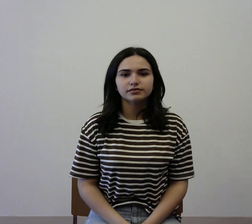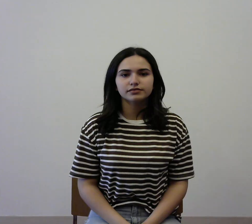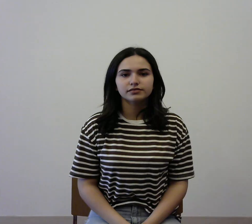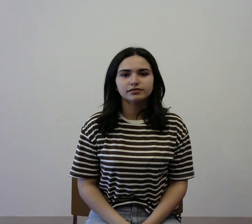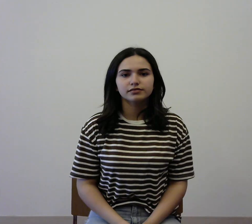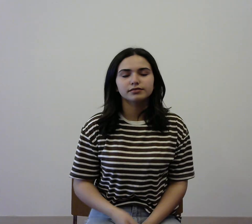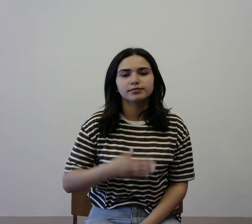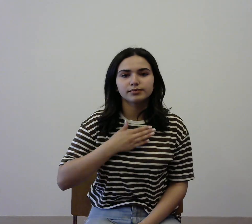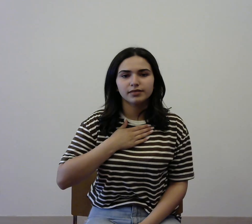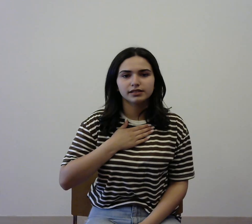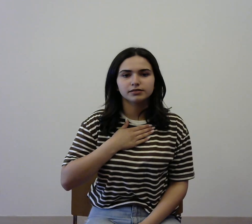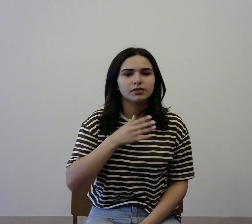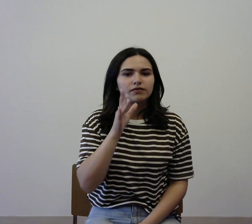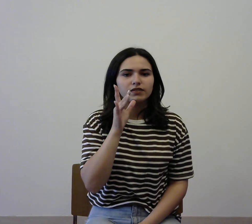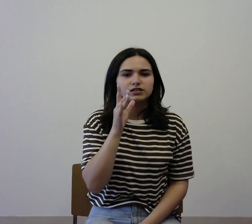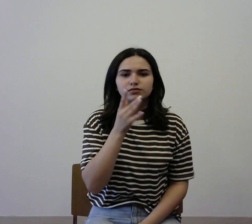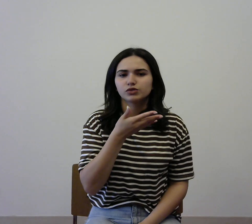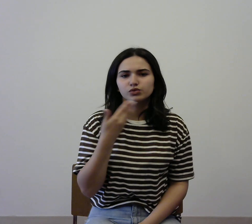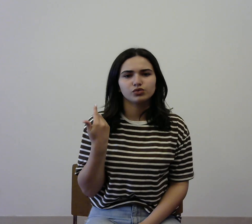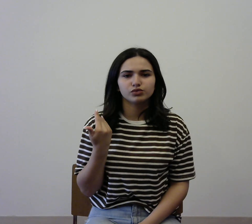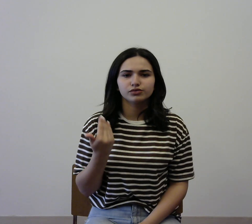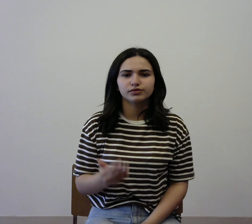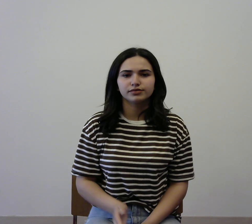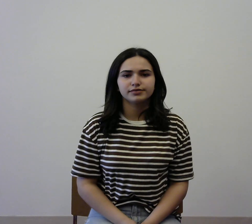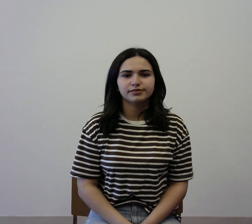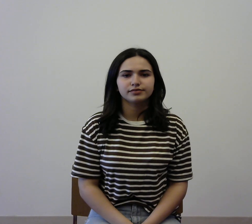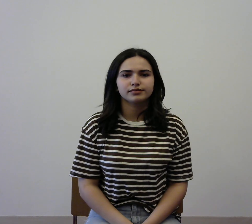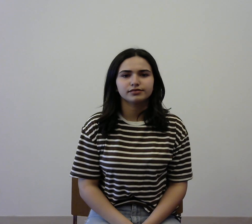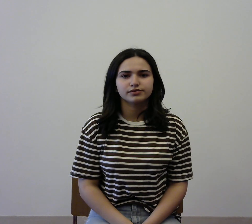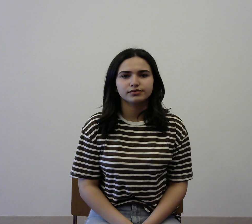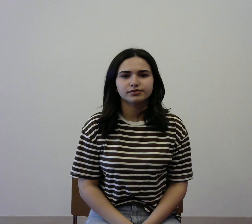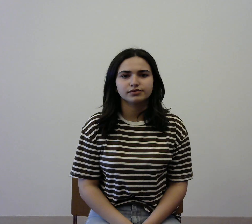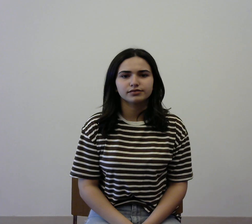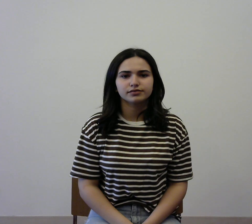Mənim vaxtım yoxdur